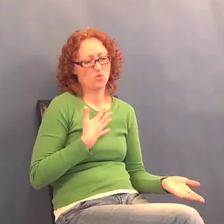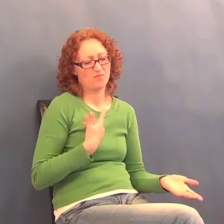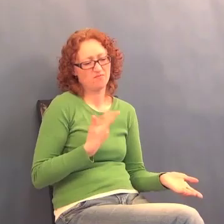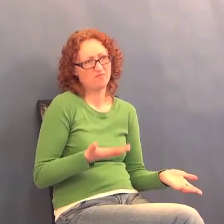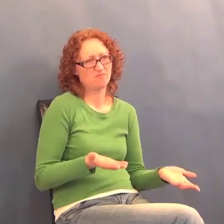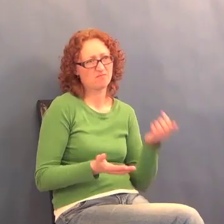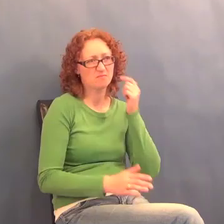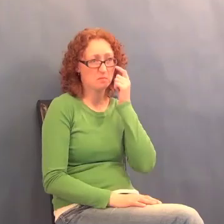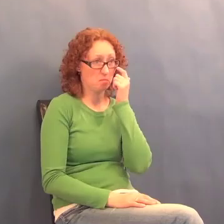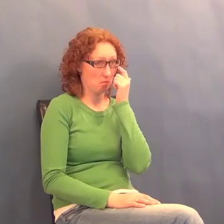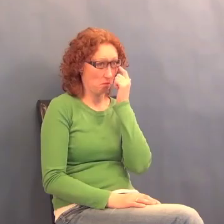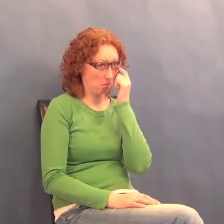Tak mnie się wydaje.